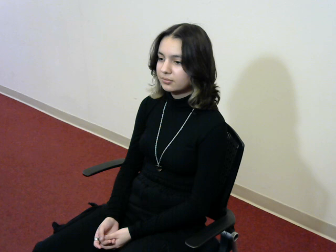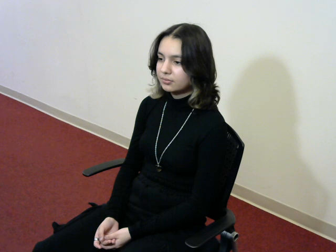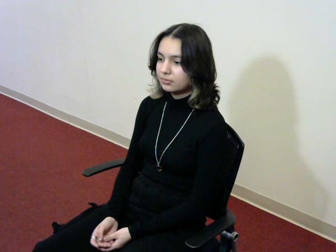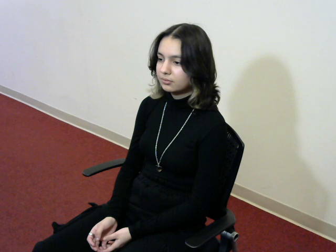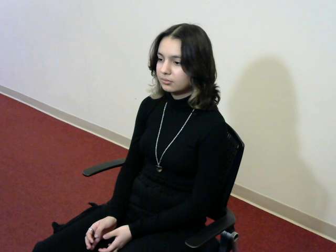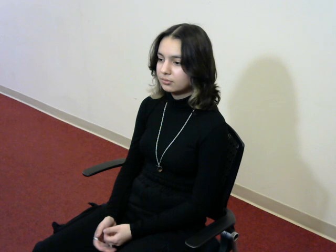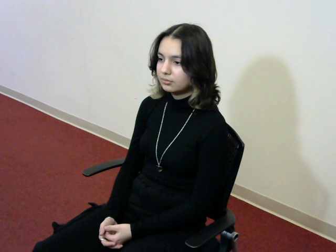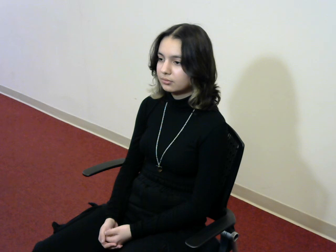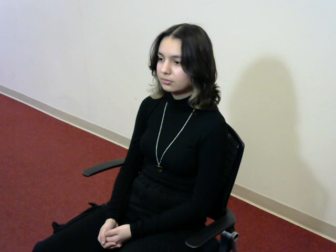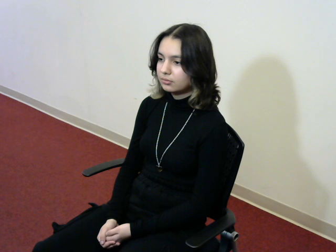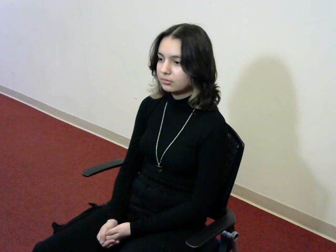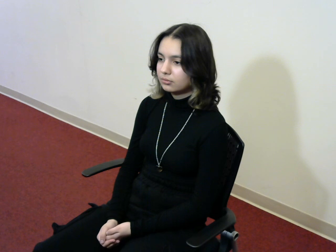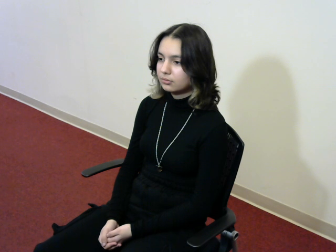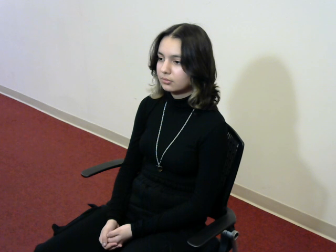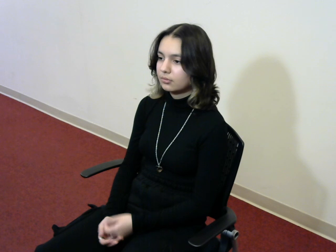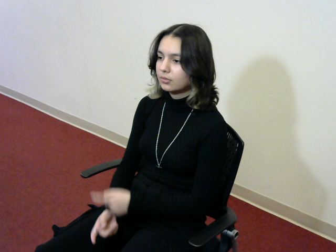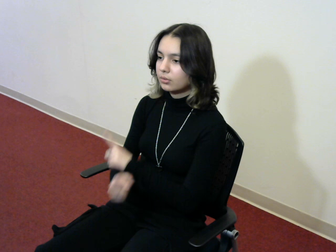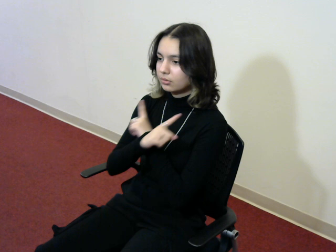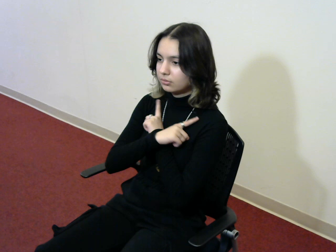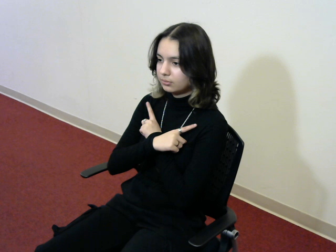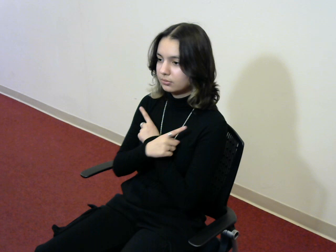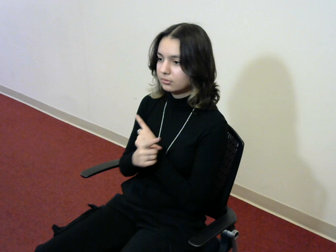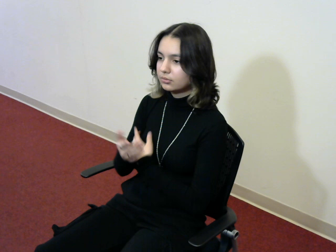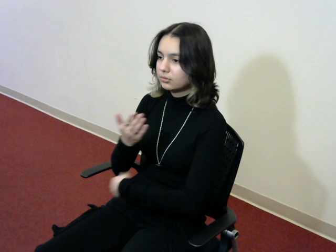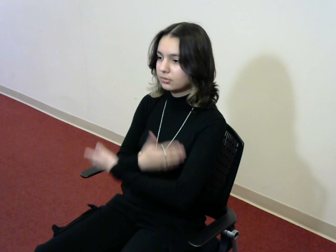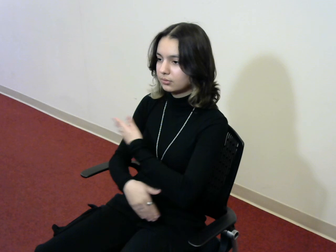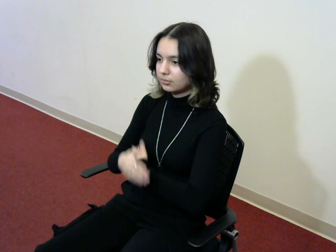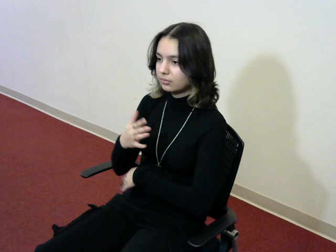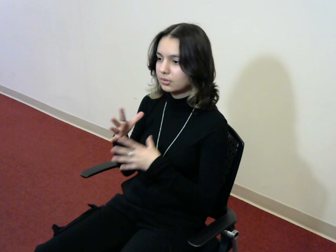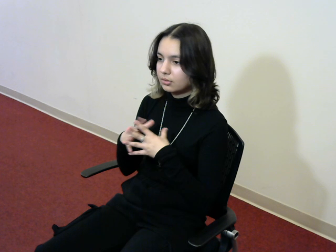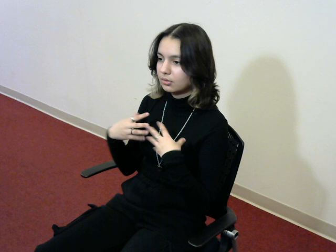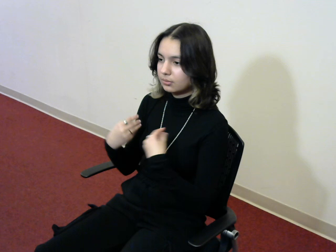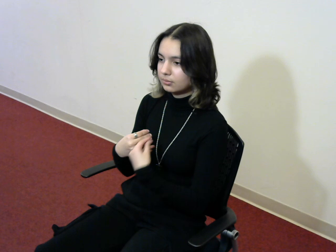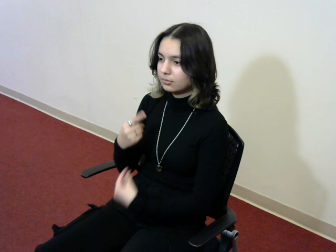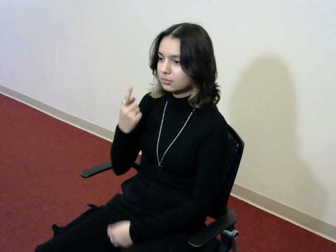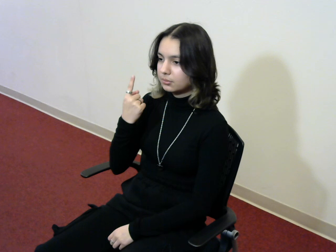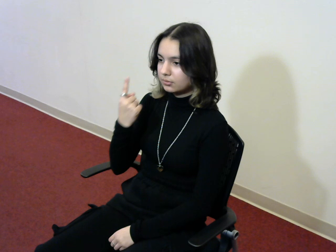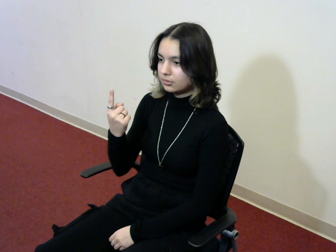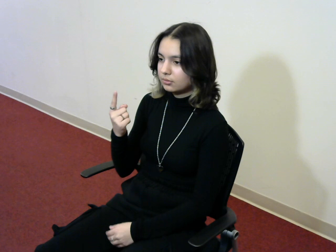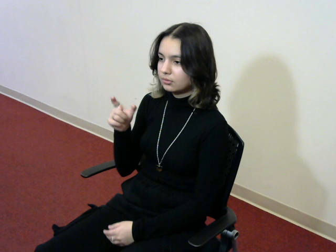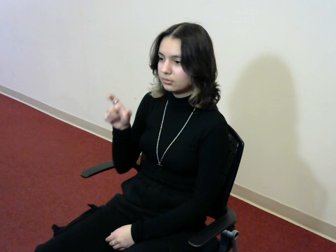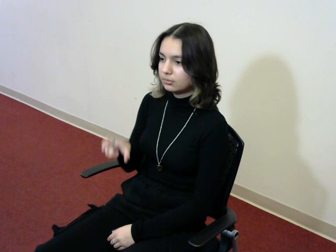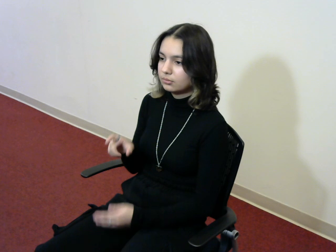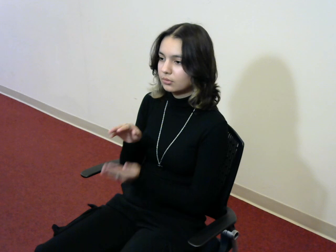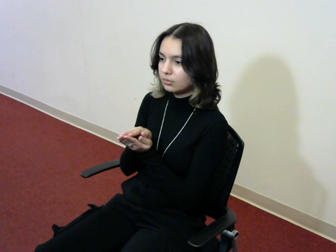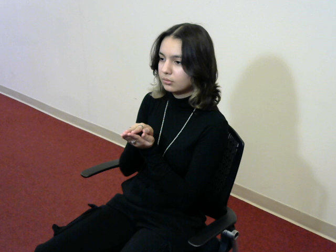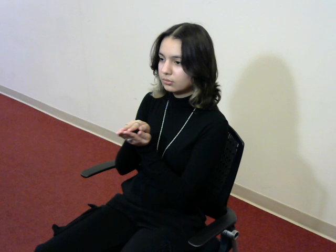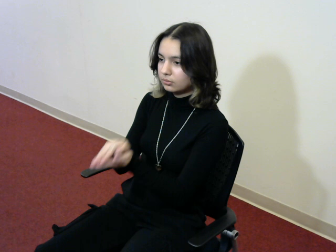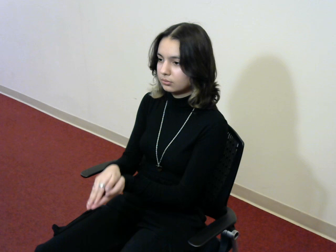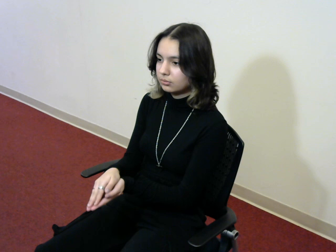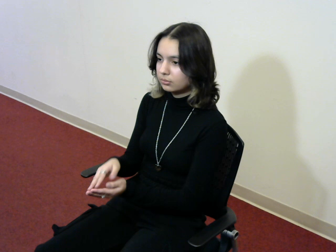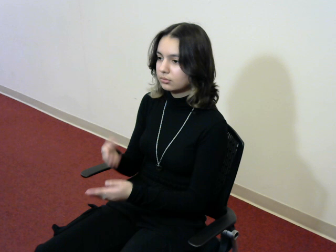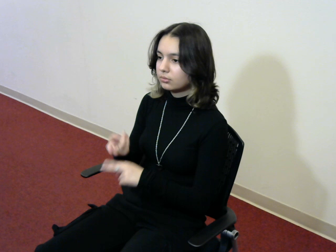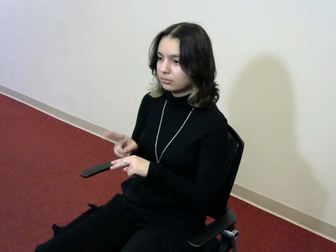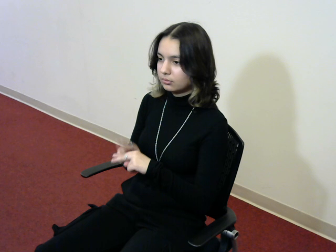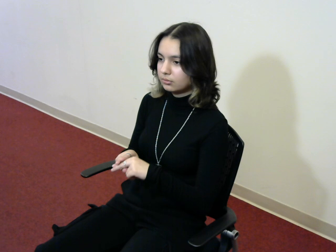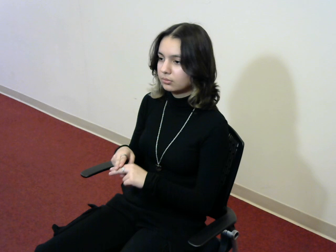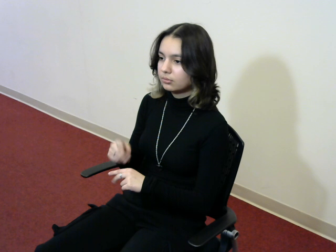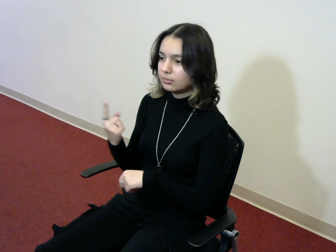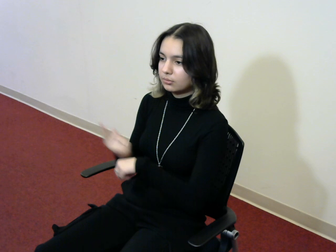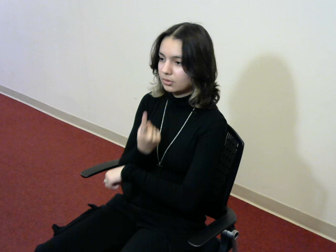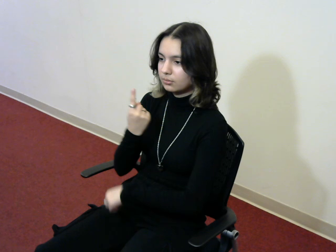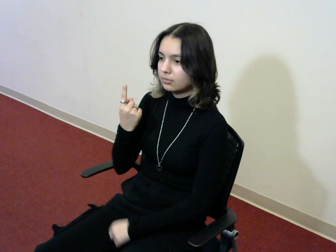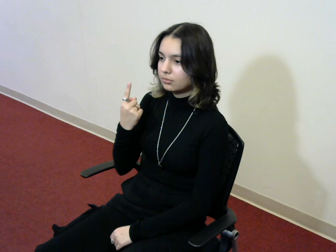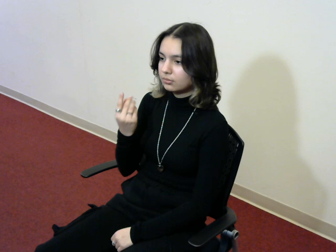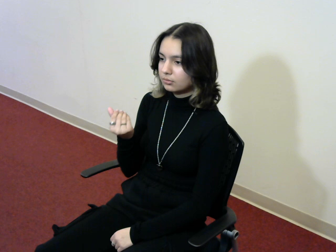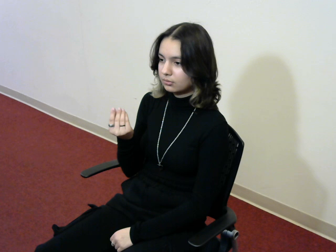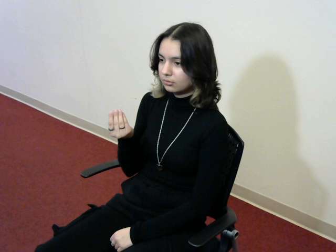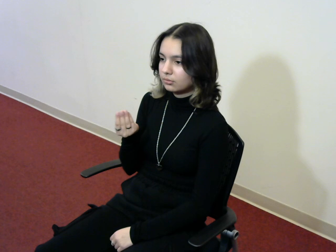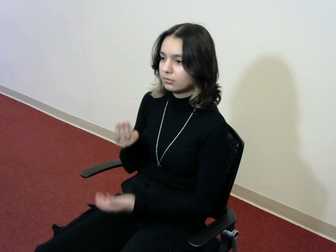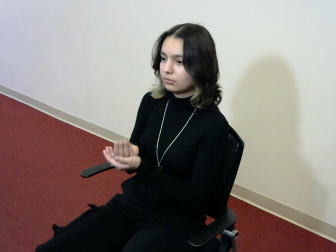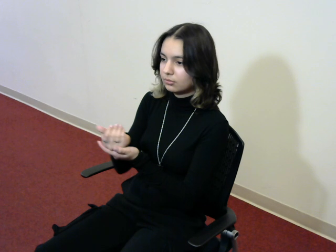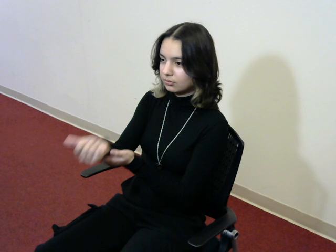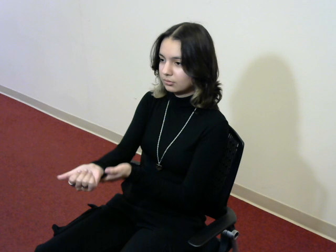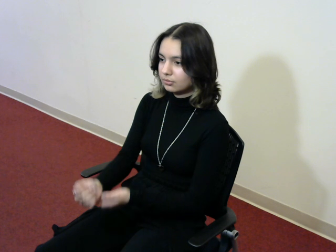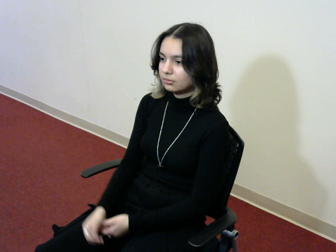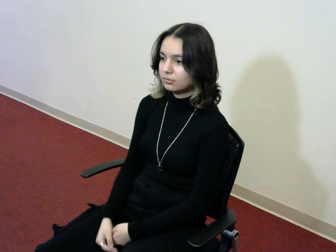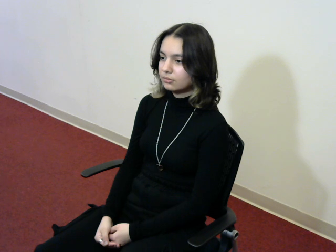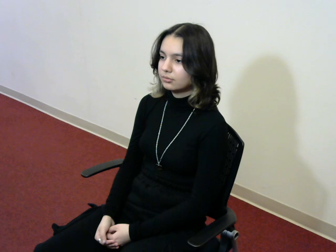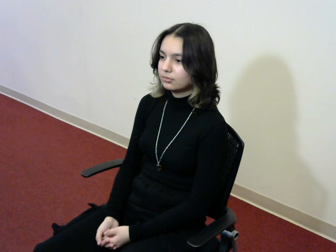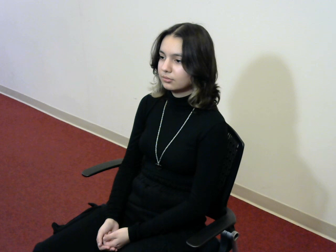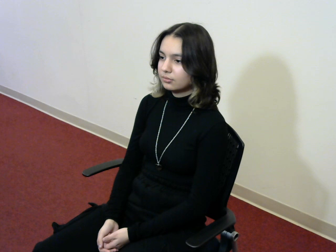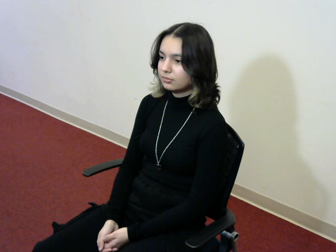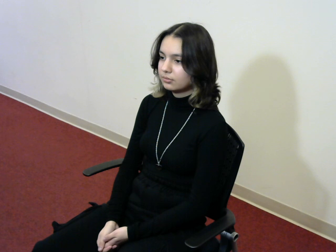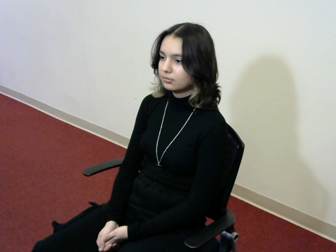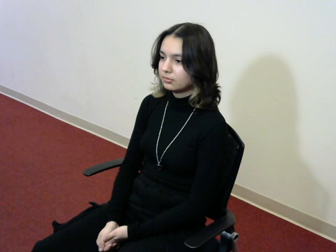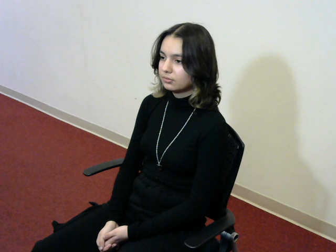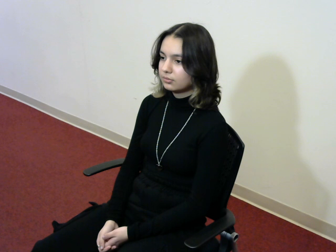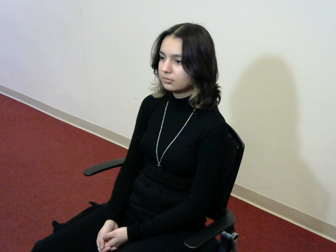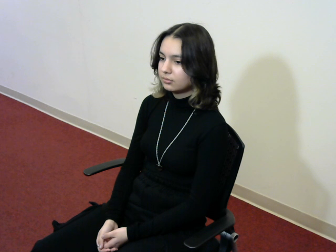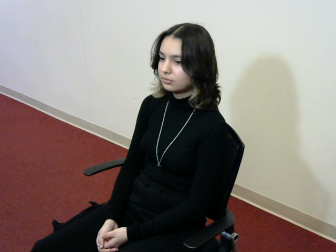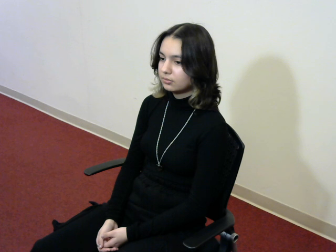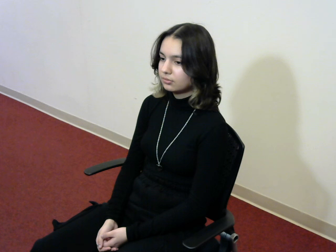Vəfat edən əlilin ailəsindən bir şəxsə dəfn üçün birdəfəlik müavinət ödənilir